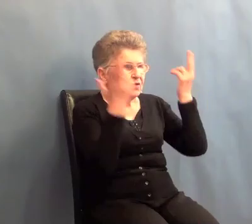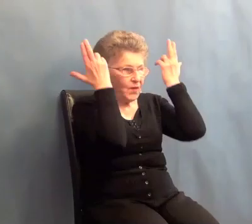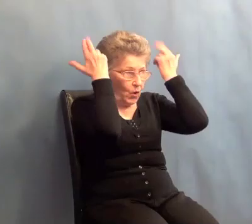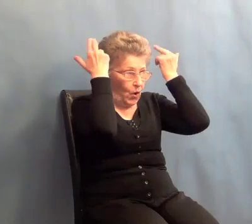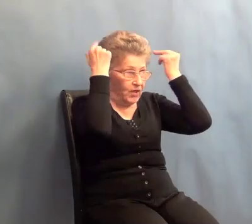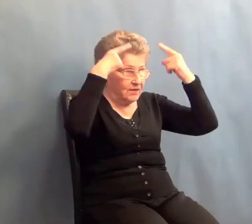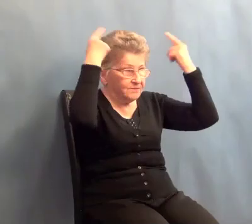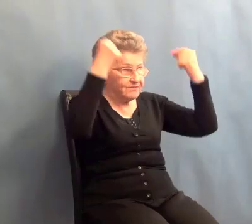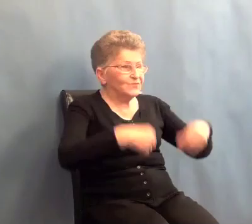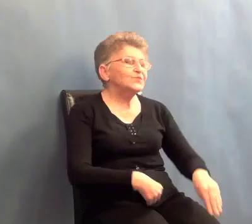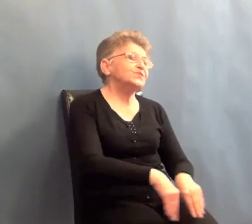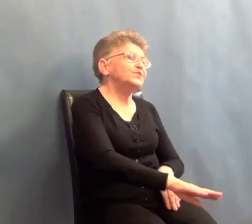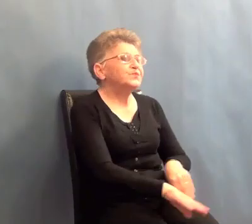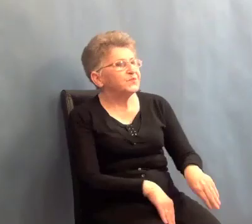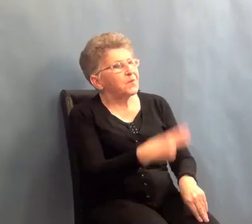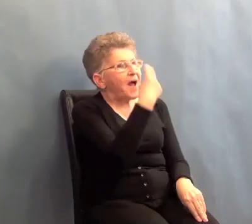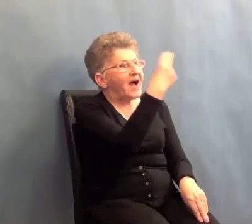Idzie sobie królik.